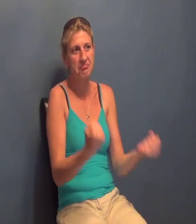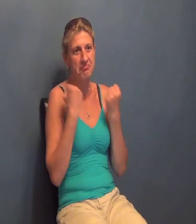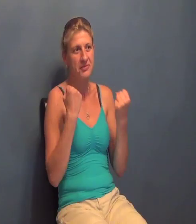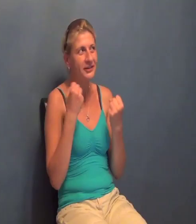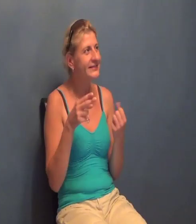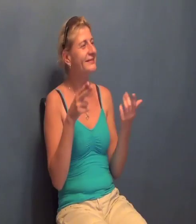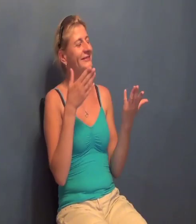"- No..."